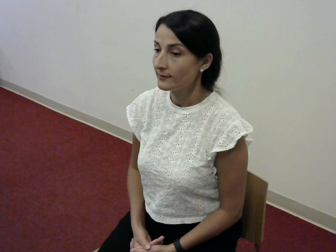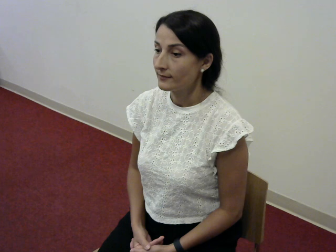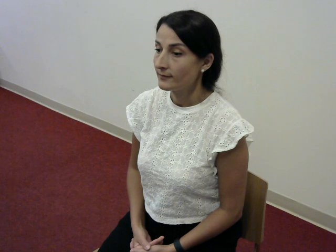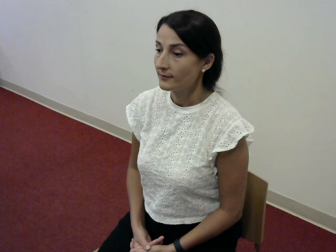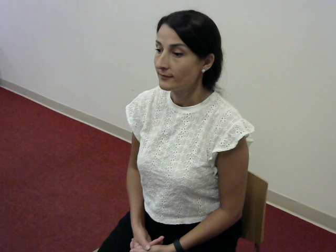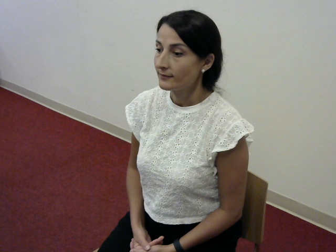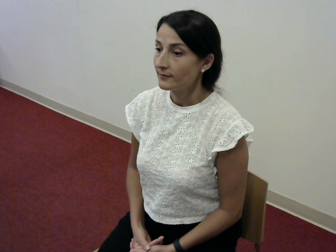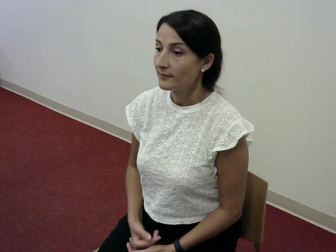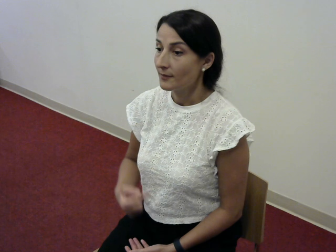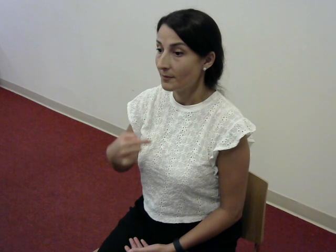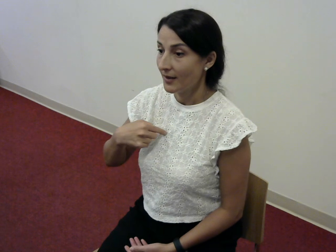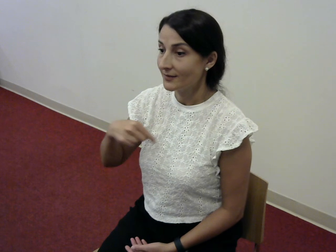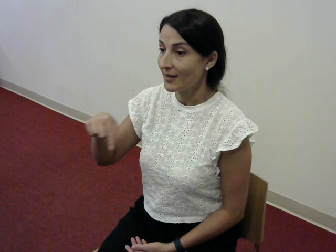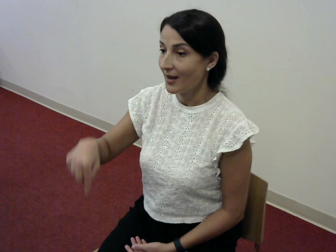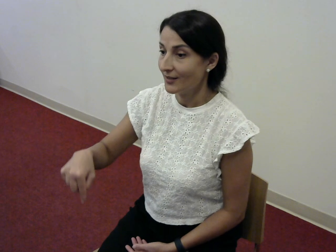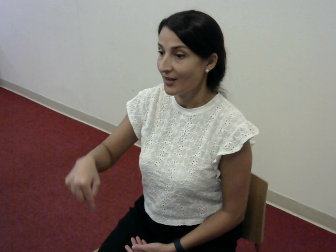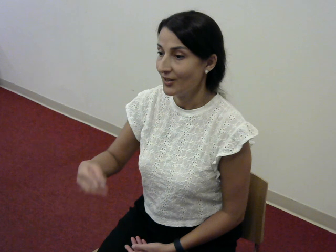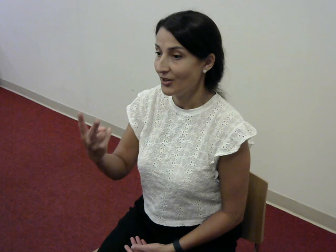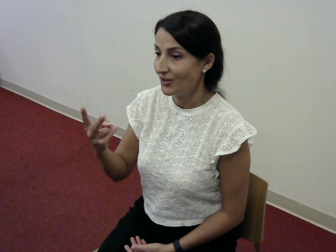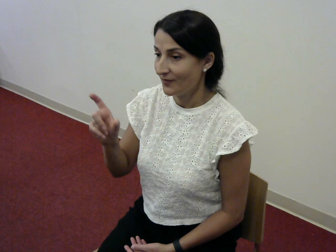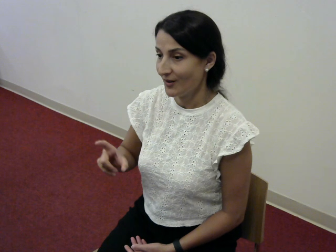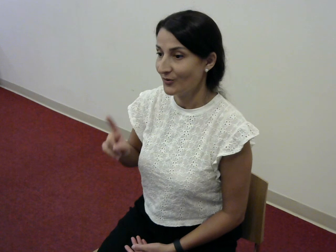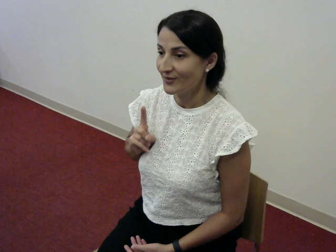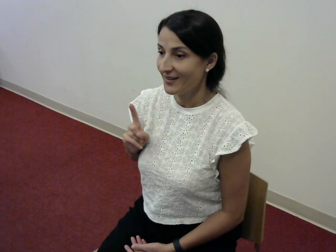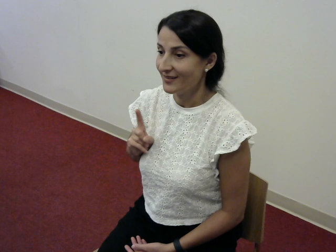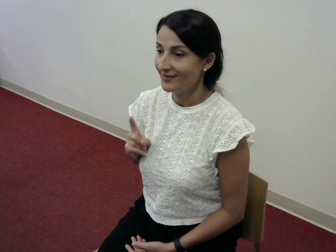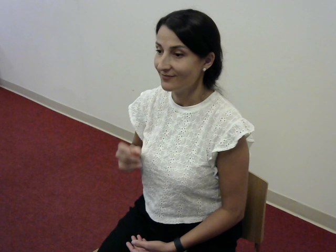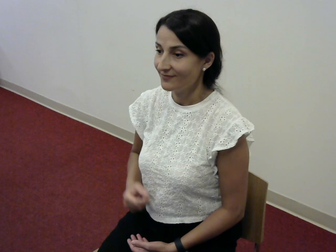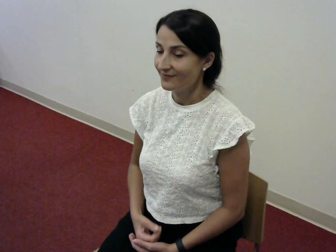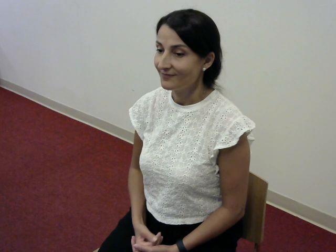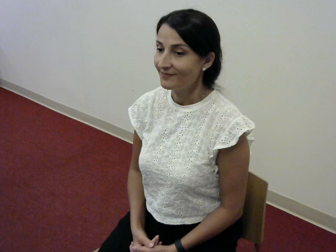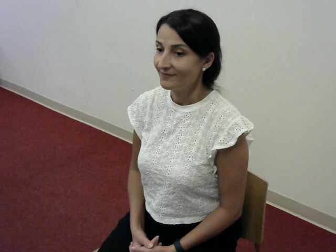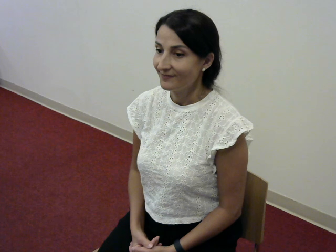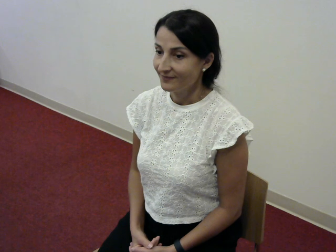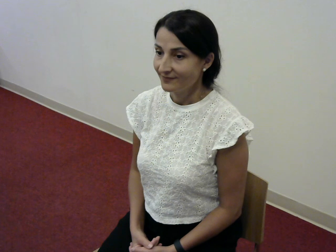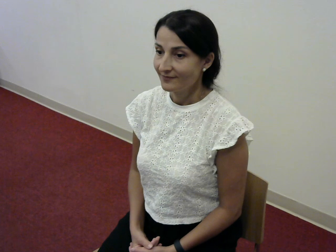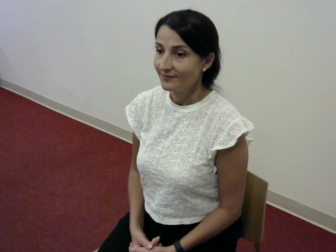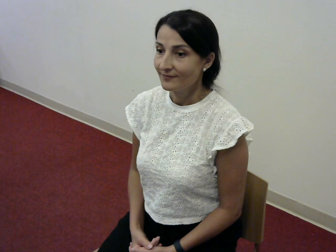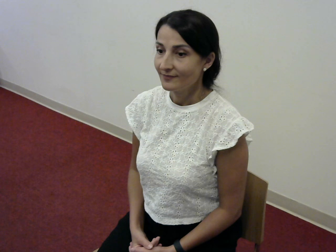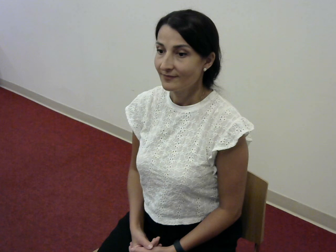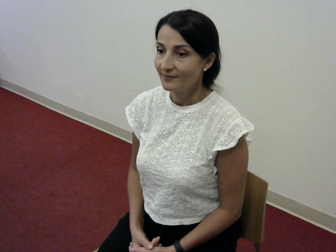Məni aşağıda 2 nəfər gözləyir